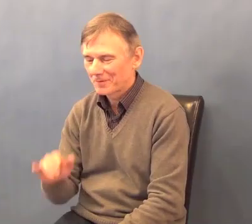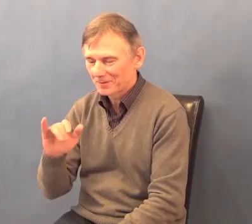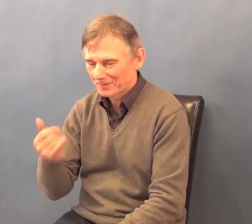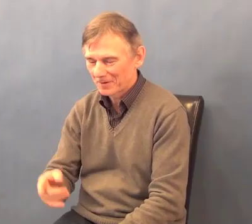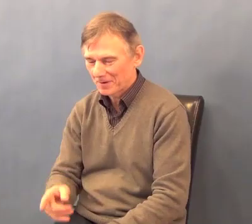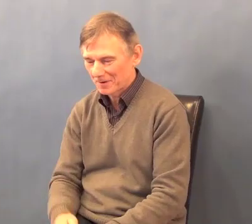Tak, zgadzam się.